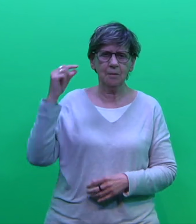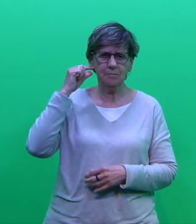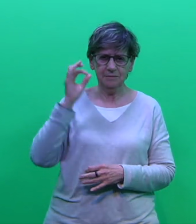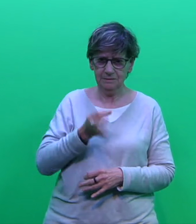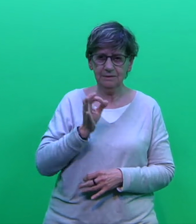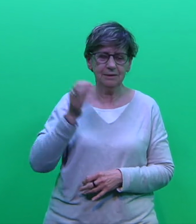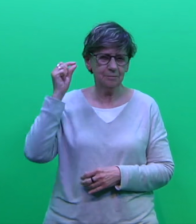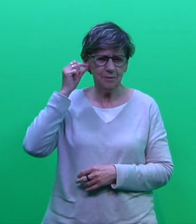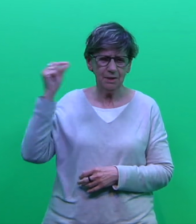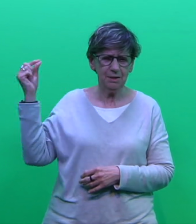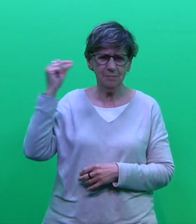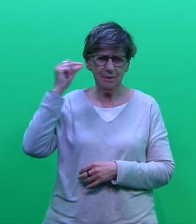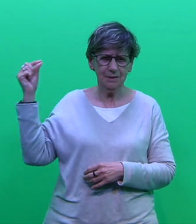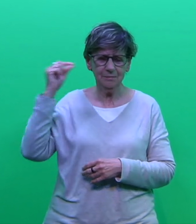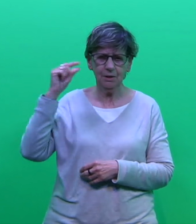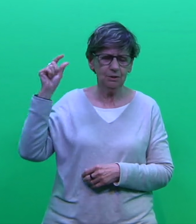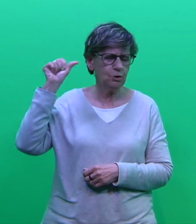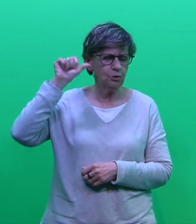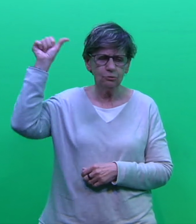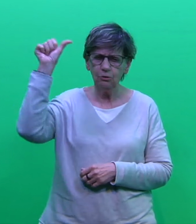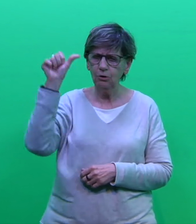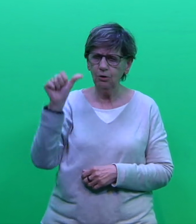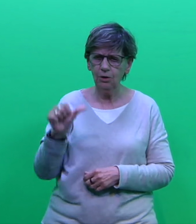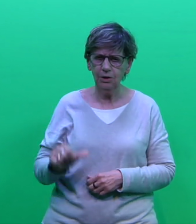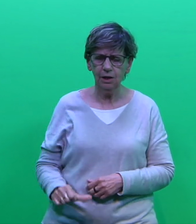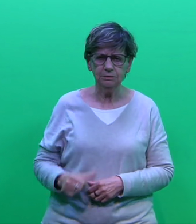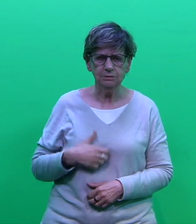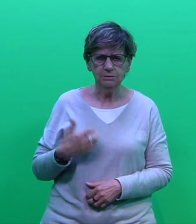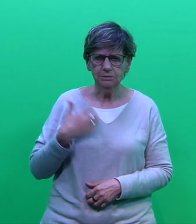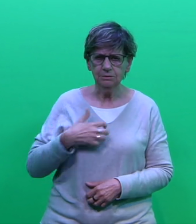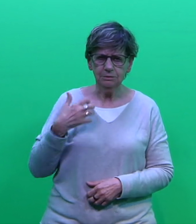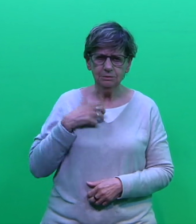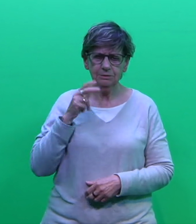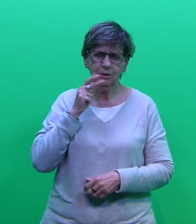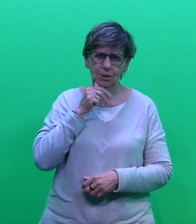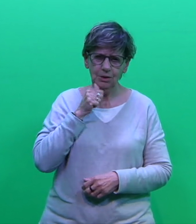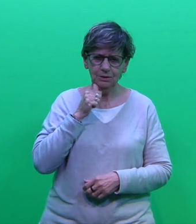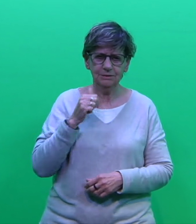Sí que sento un xiulet tot el dia i em molesta, em fa mal.